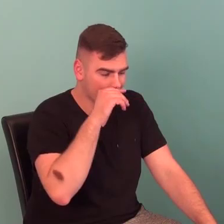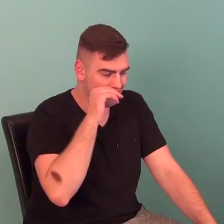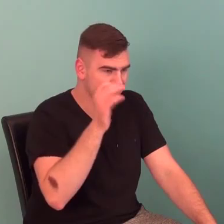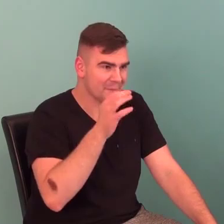Dobrze.